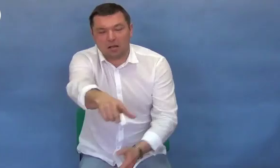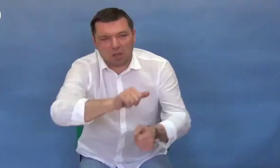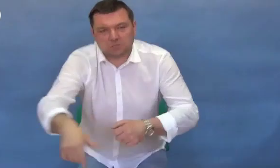Jest.